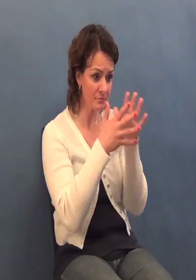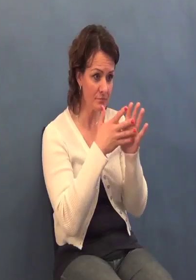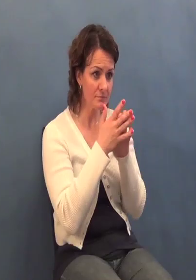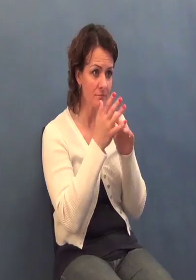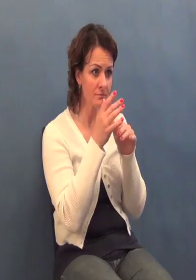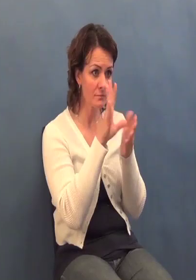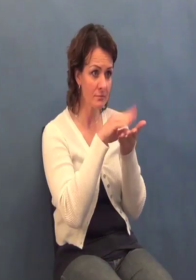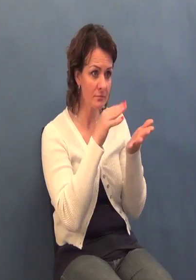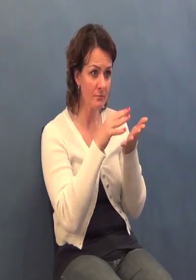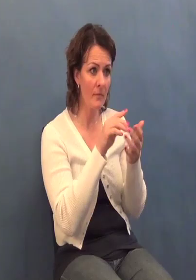Na podstawie tego mam zamigać?